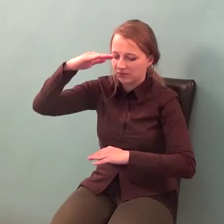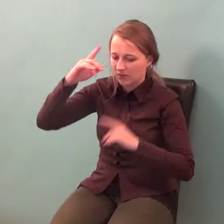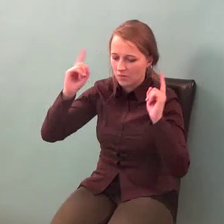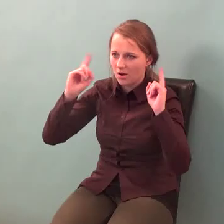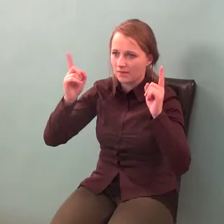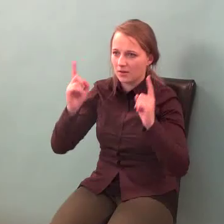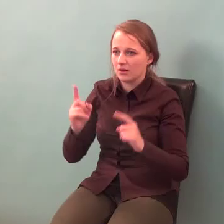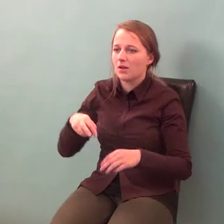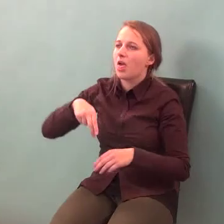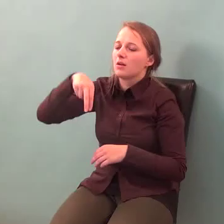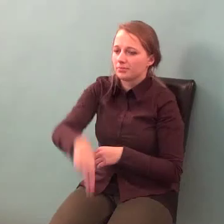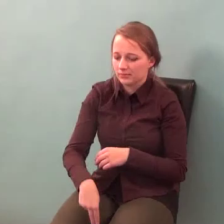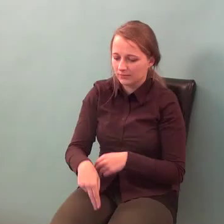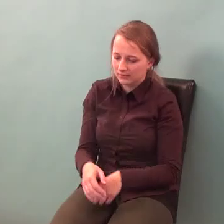Uwaga, bo można wpaść.